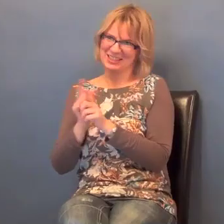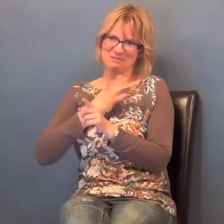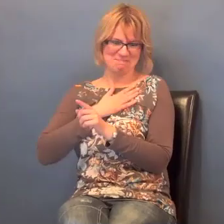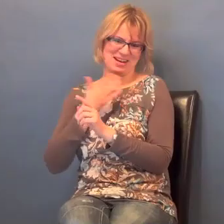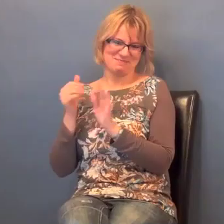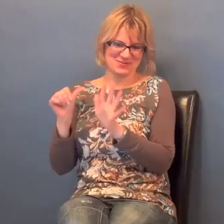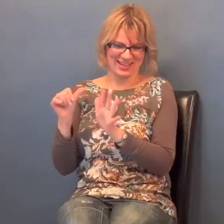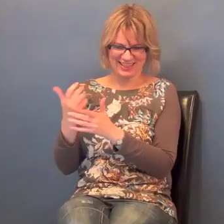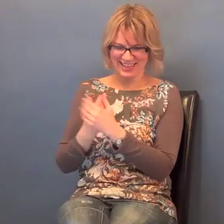Też mam na szóstą.